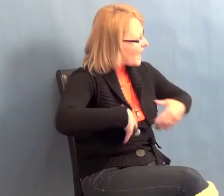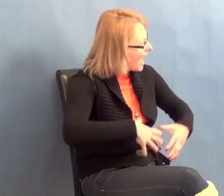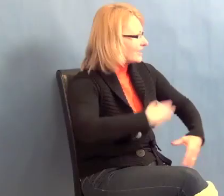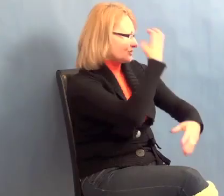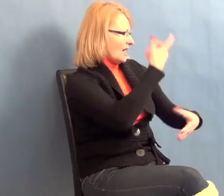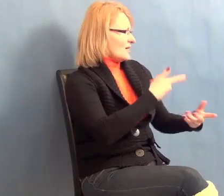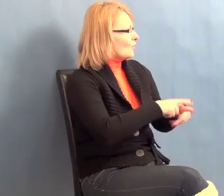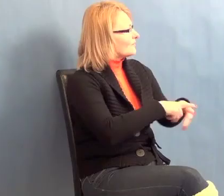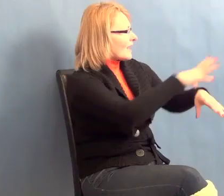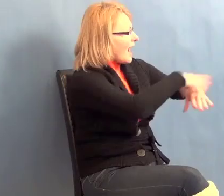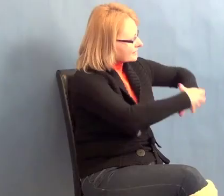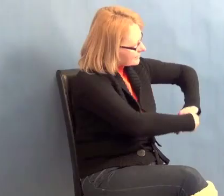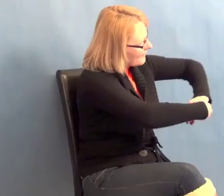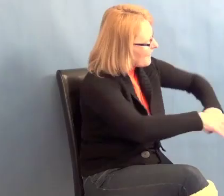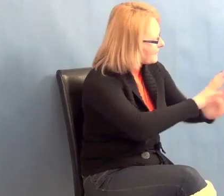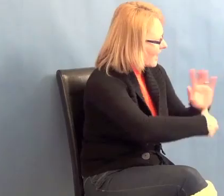Tak samo po mieście trzymając się za ręce nie wolno chodzić.